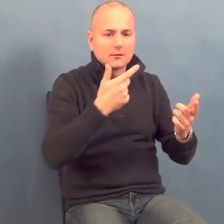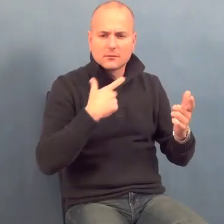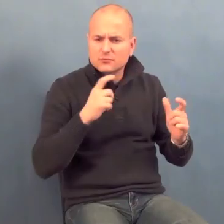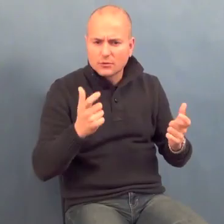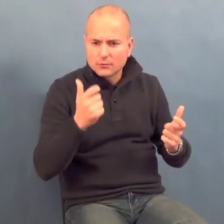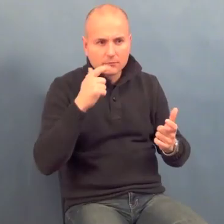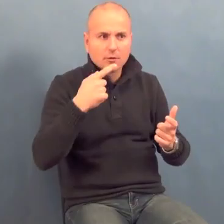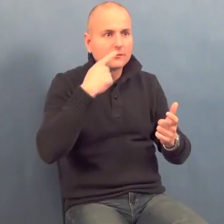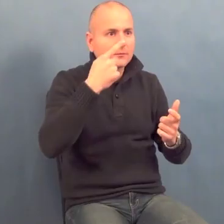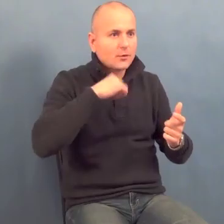Mówią, że wczoraj był alarm.